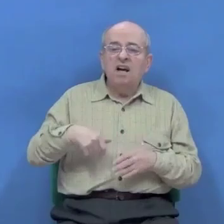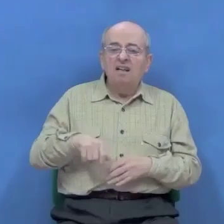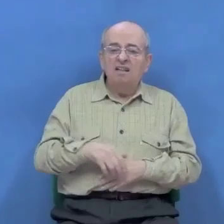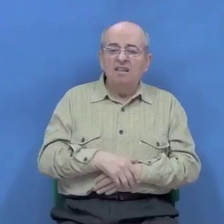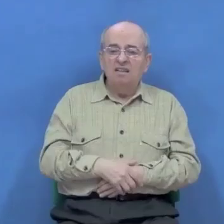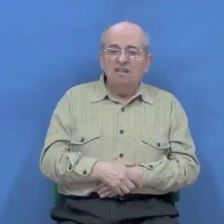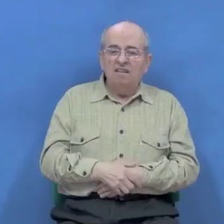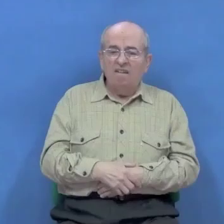Brak.